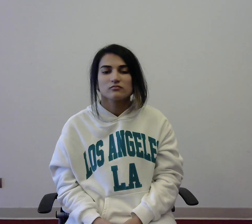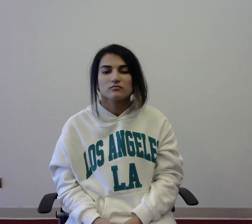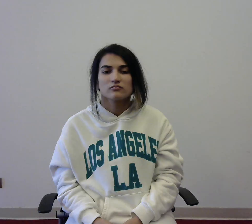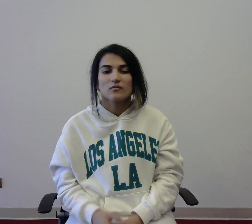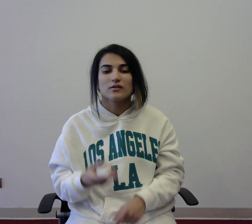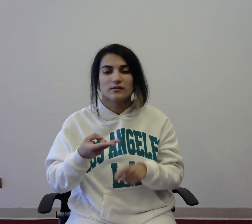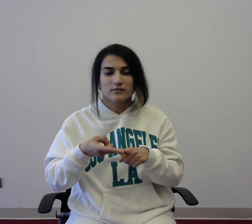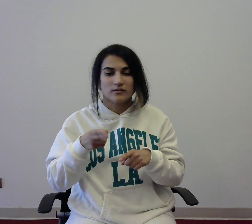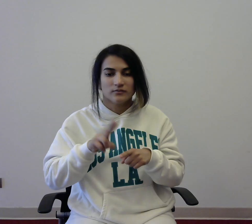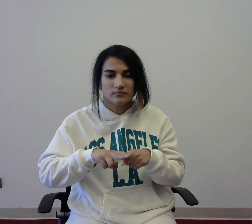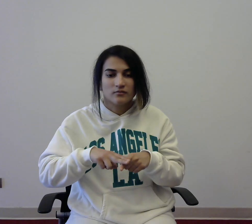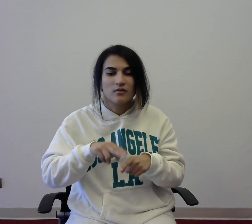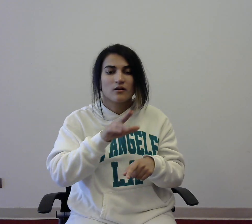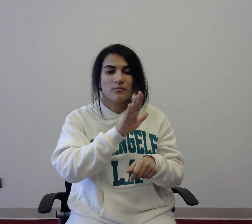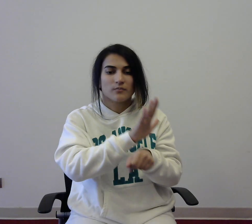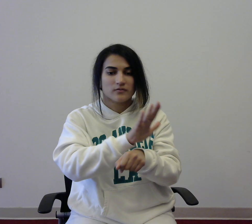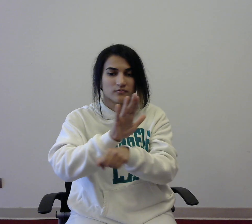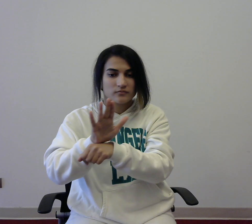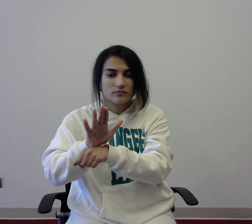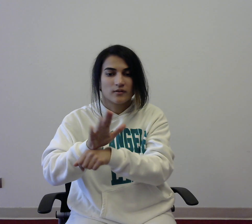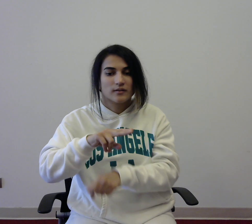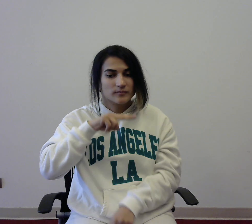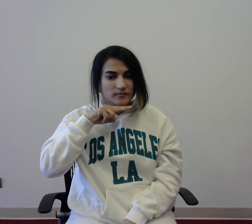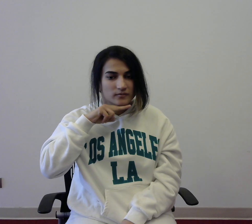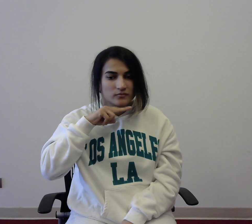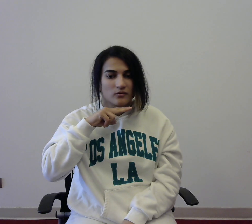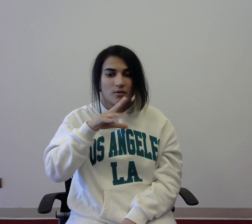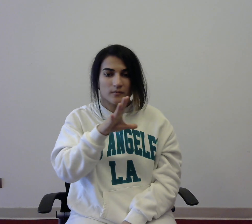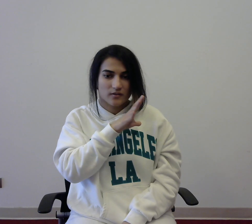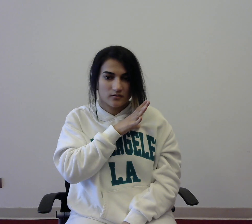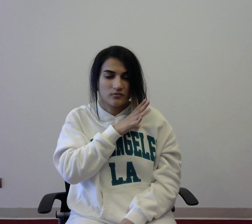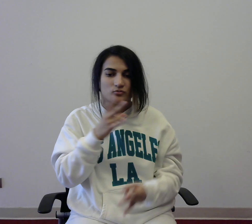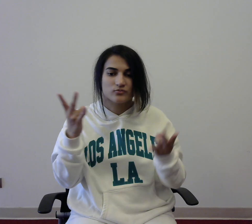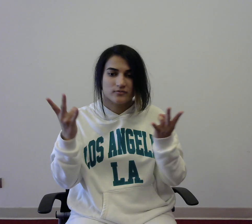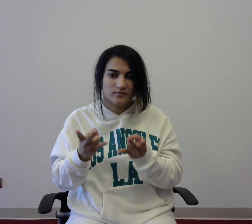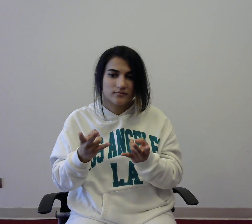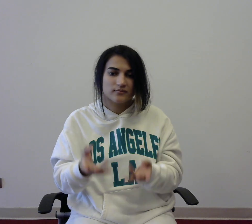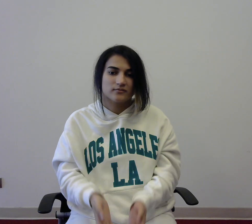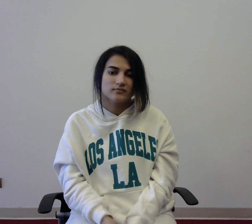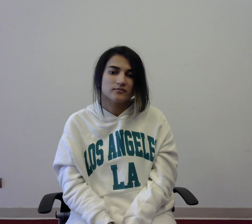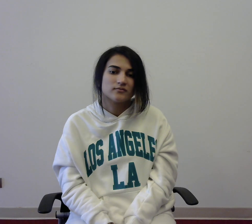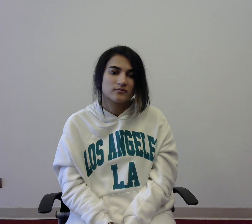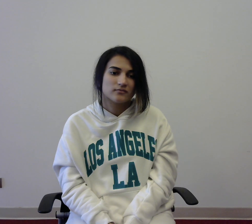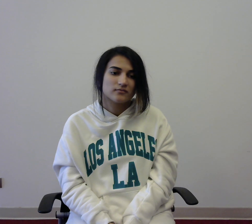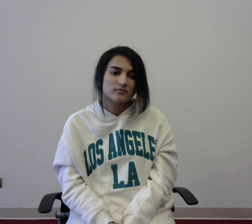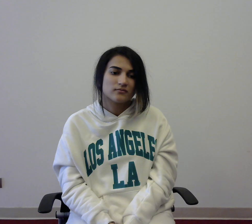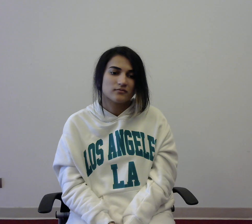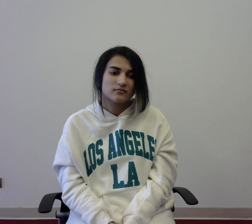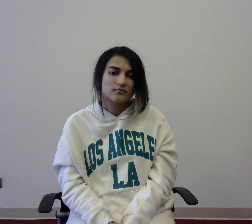Bu tapşırıqlarda diqqətli olmaq lazımdır